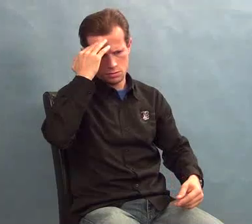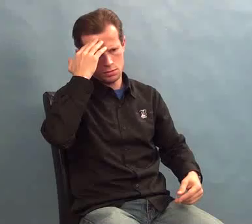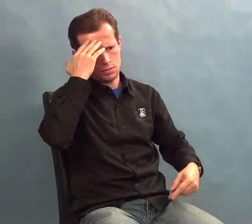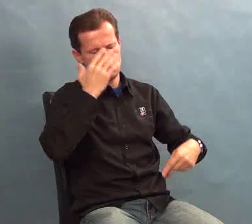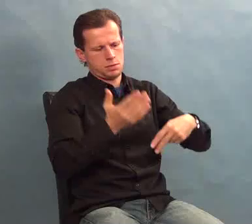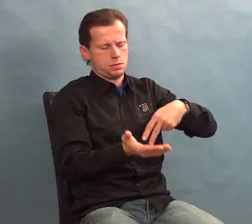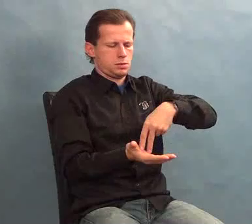Stoi i myśli.